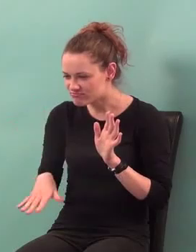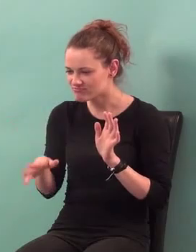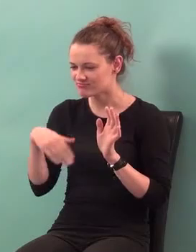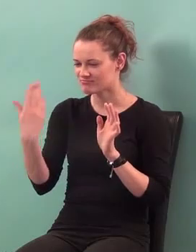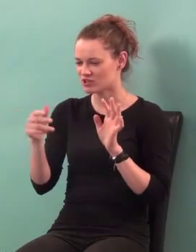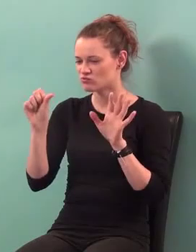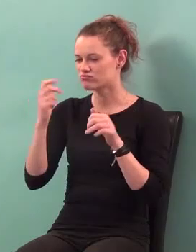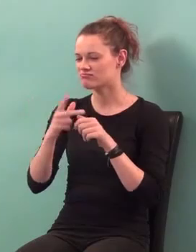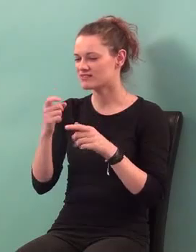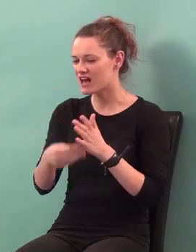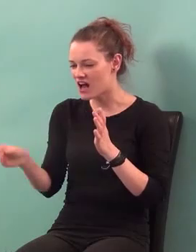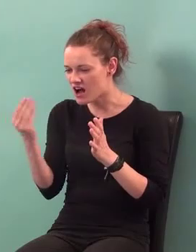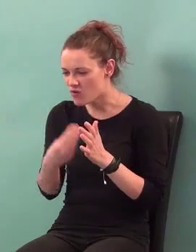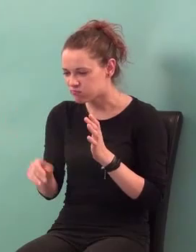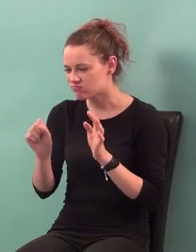Następnie o szóstej trzydzieści zakupy.